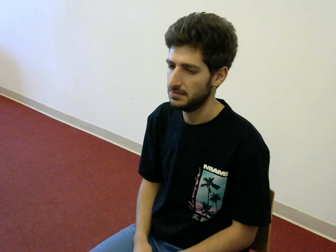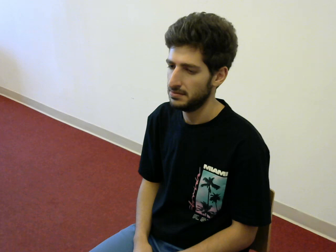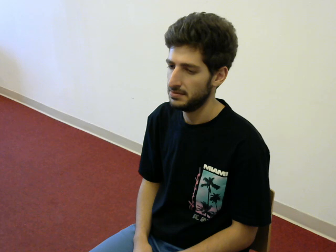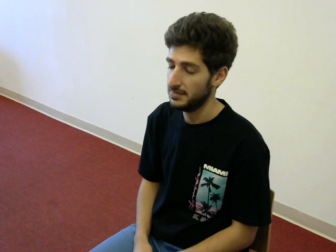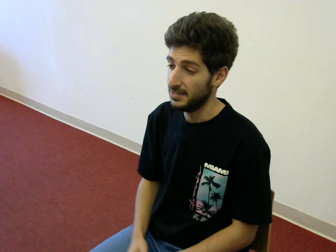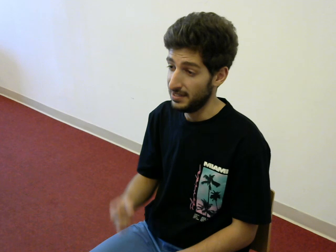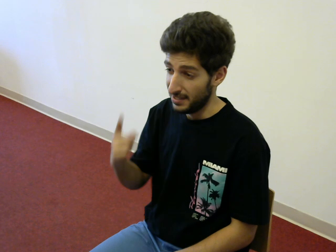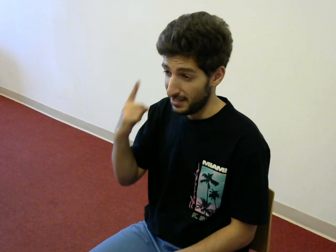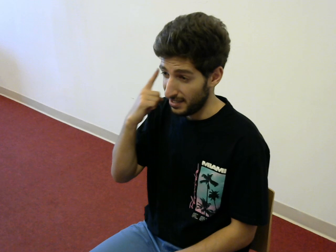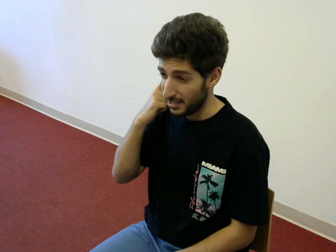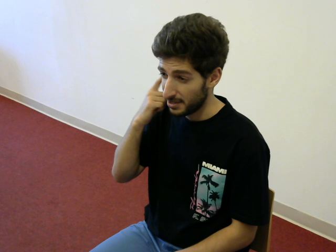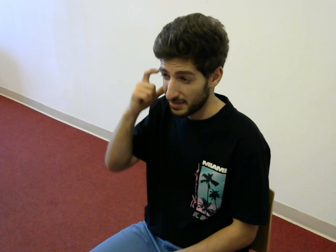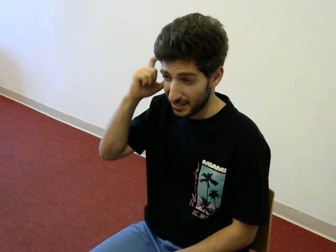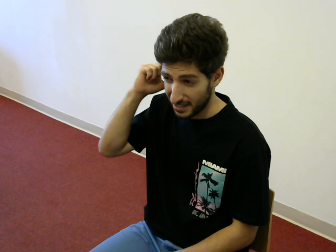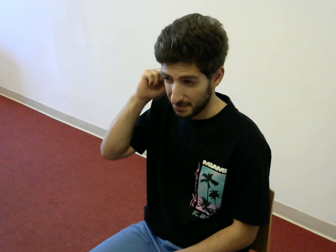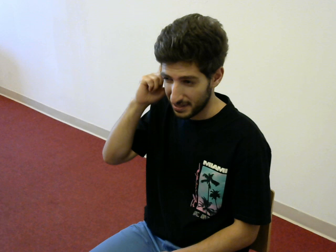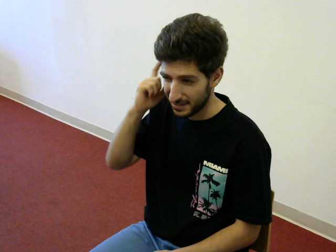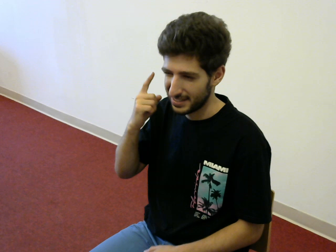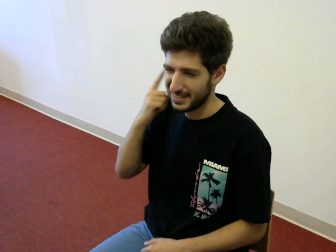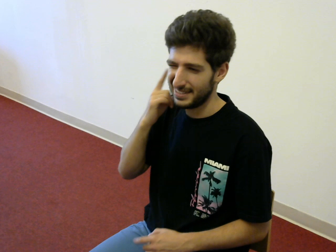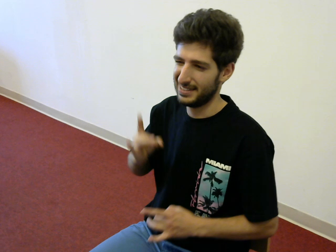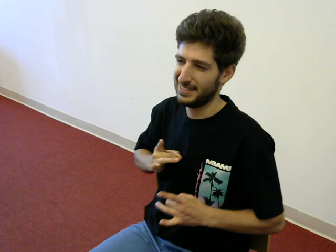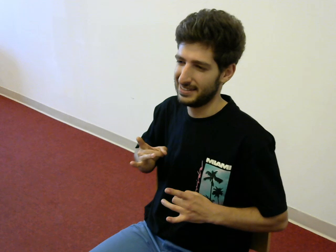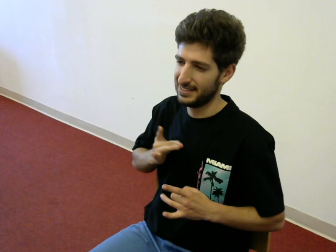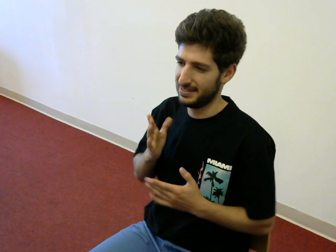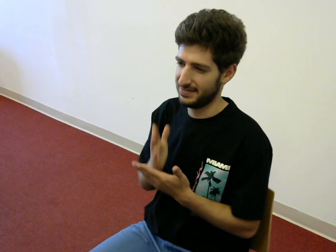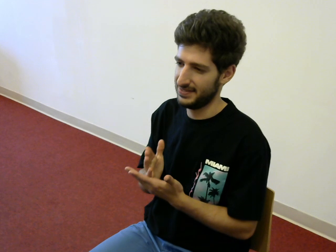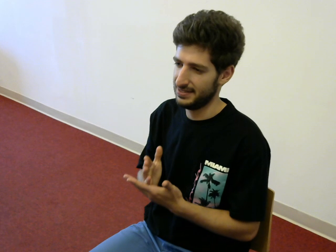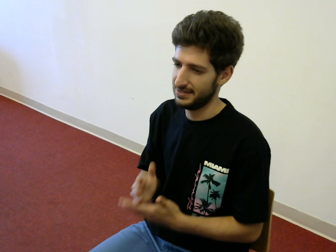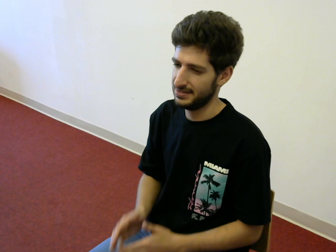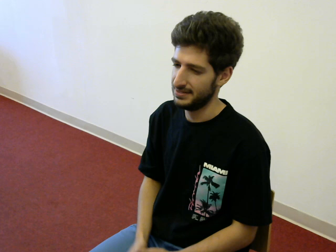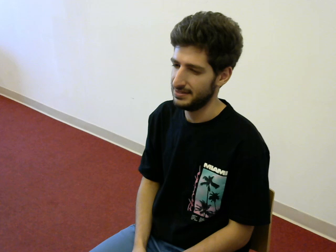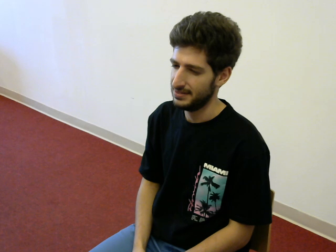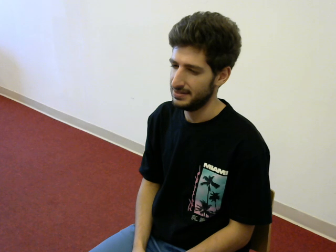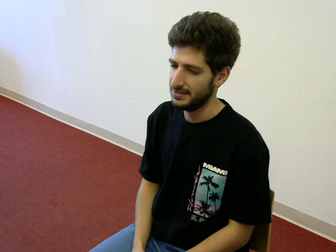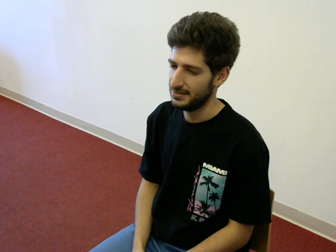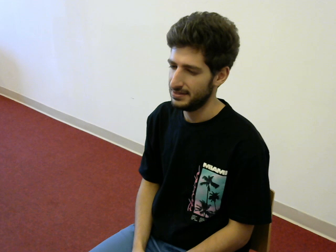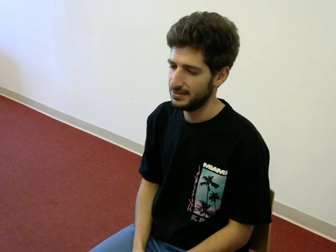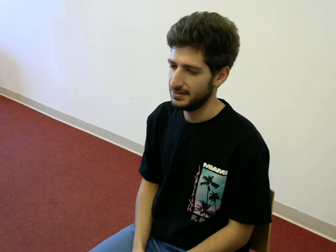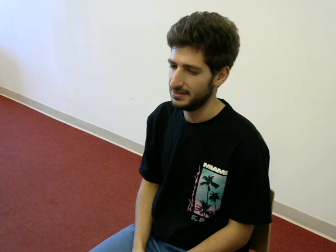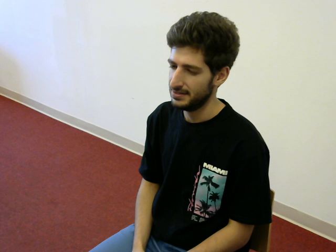Eşitmə aparatımın nasazlığı var